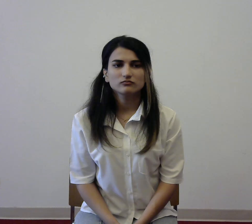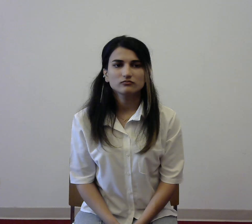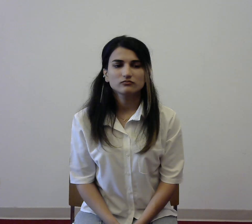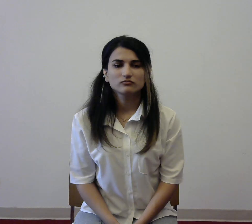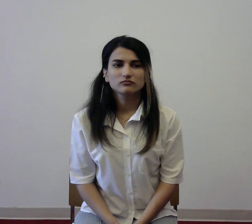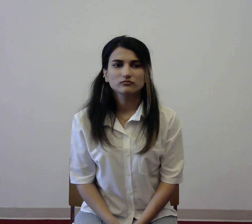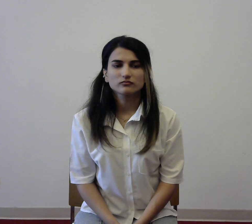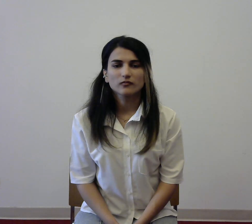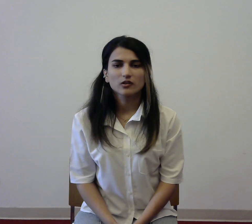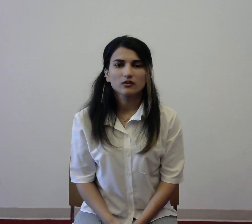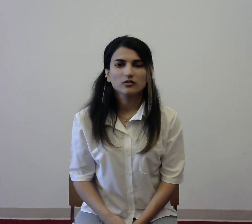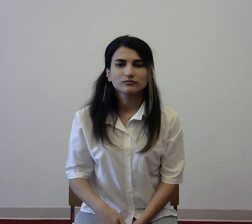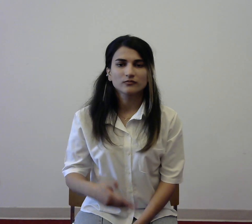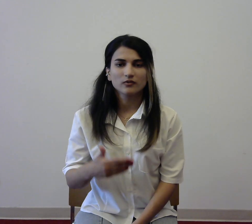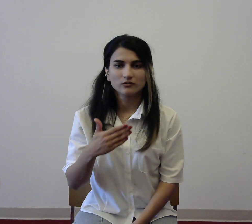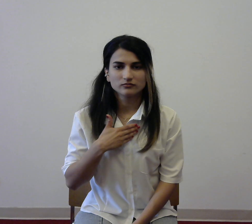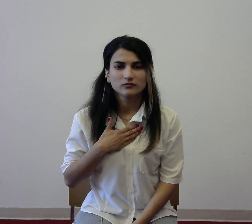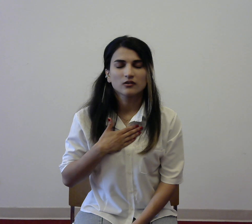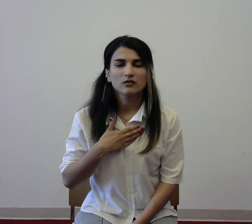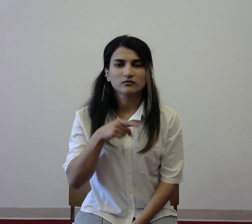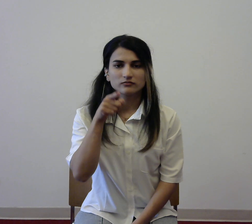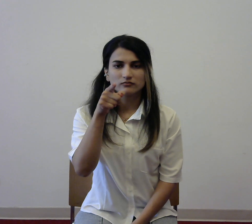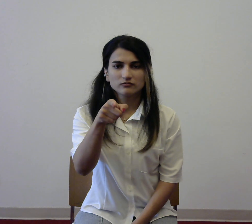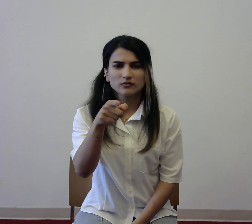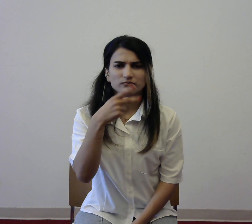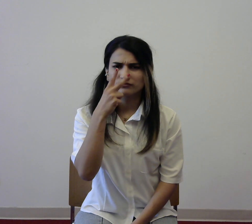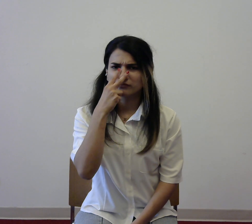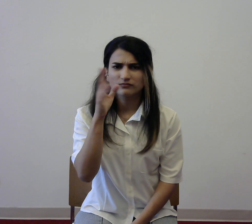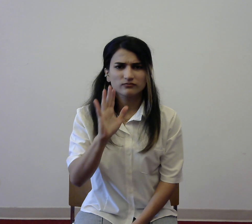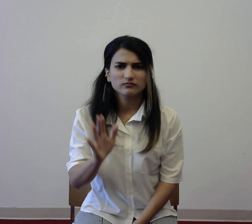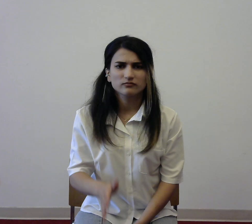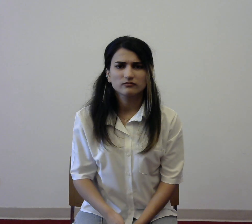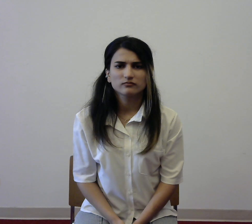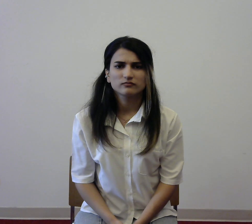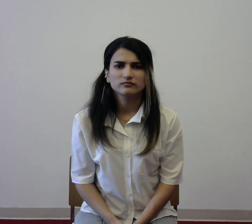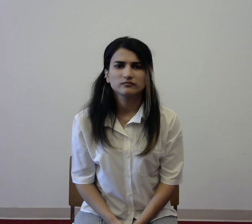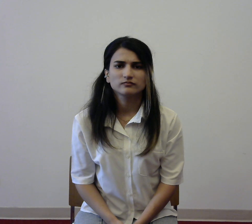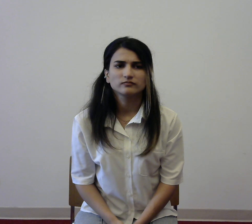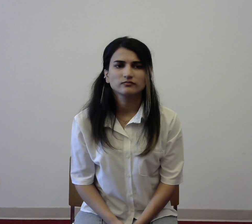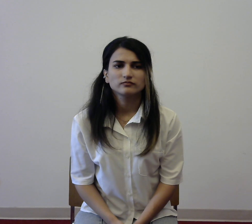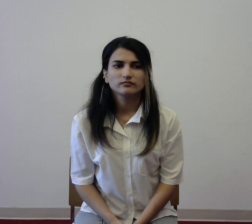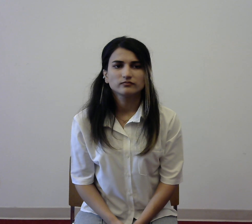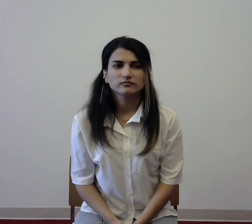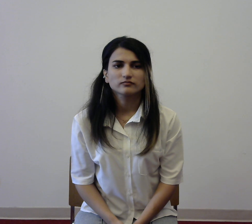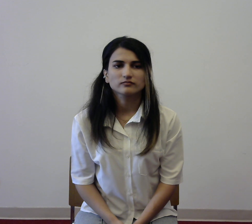Mən sizi görmürəm